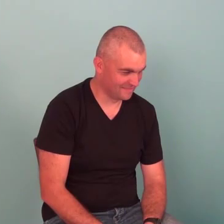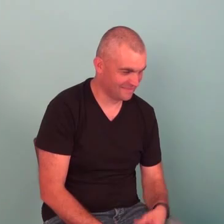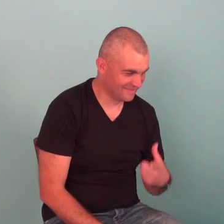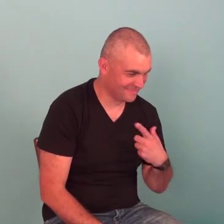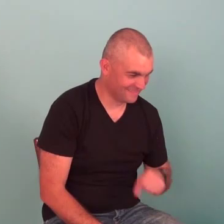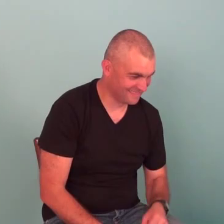Aha.